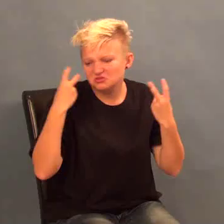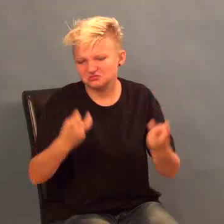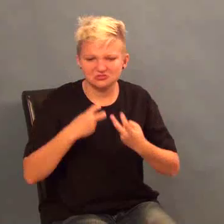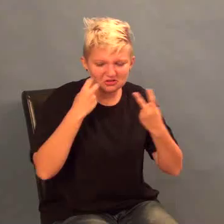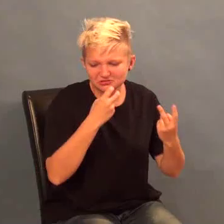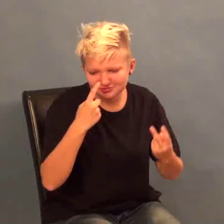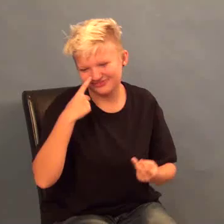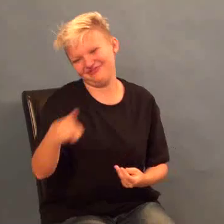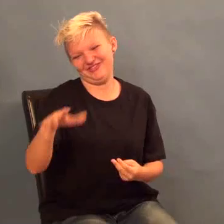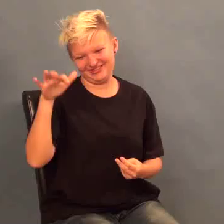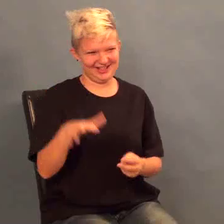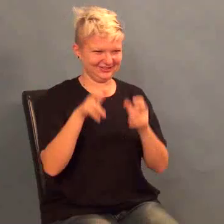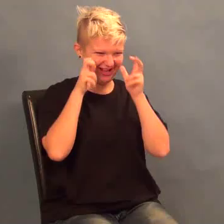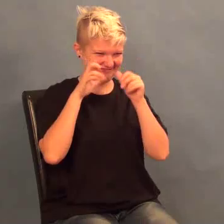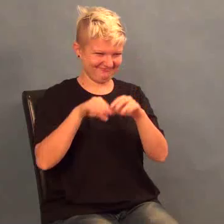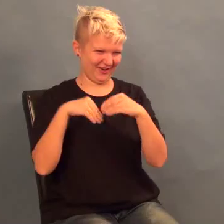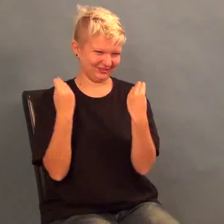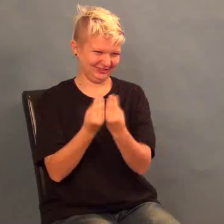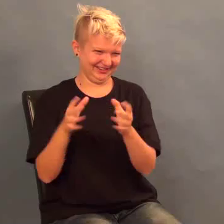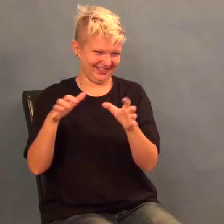Chłopiec zauważył siedzącą razem rodzinę żaby.